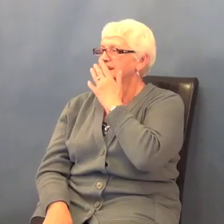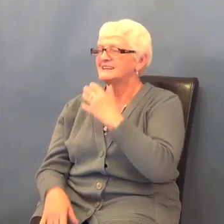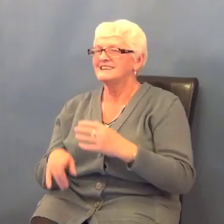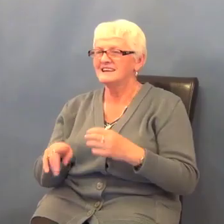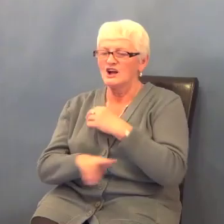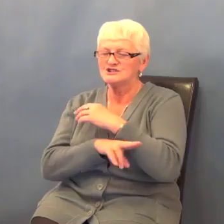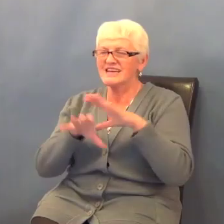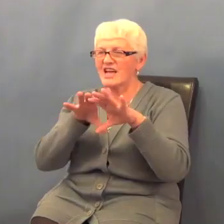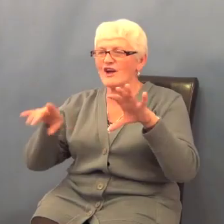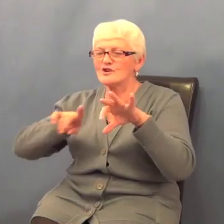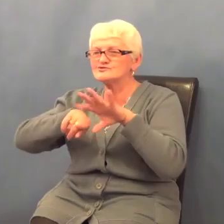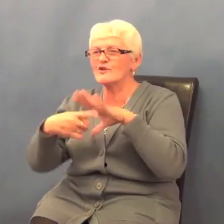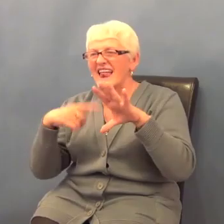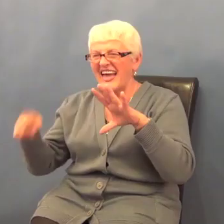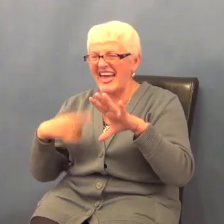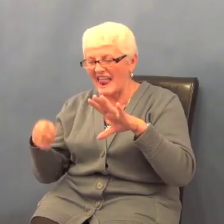Była dziura w przewróconym pniu drzewa.